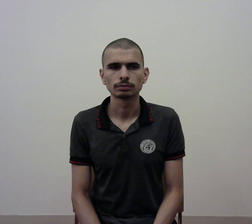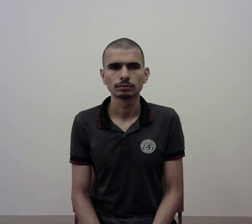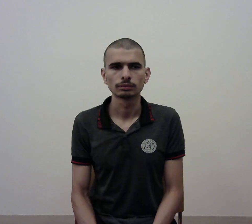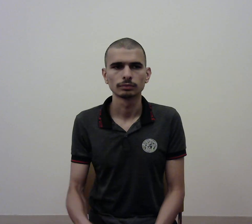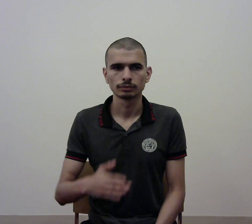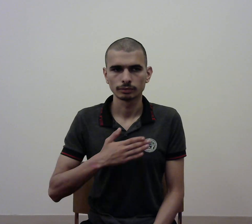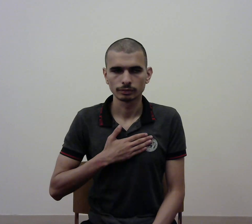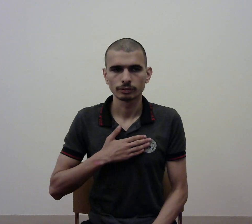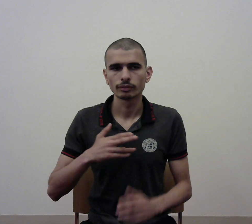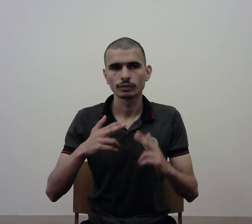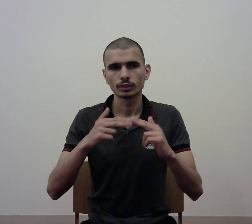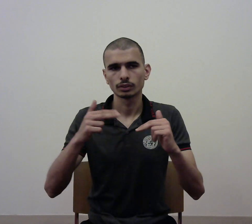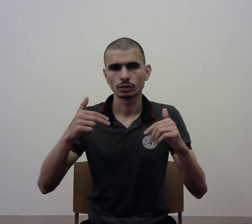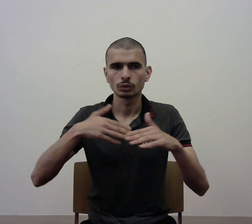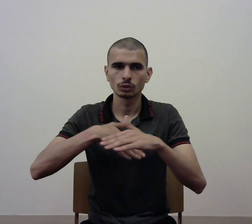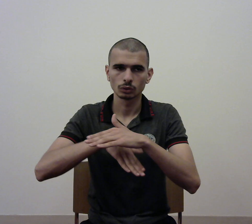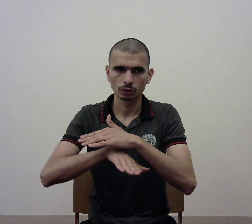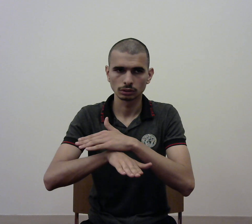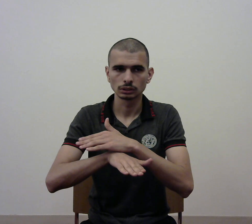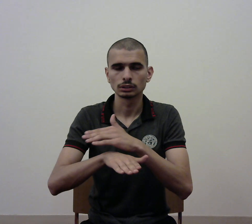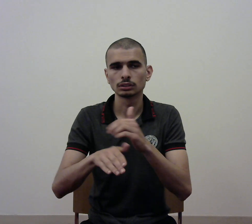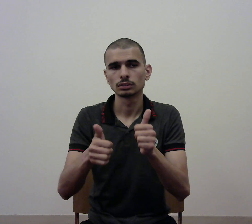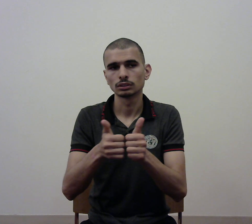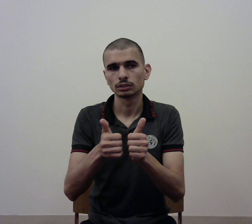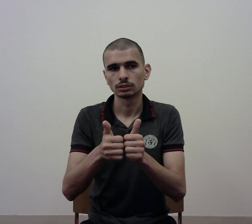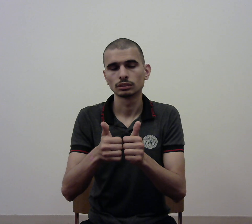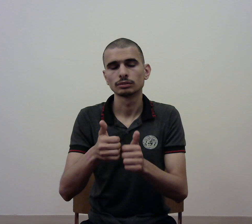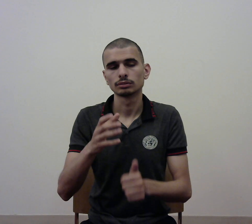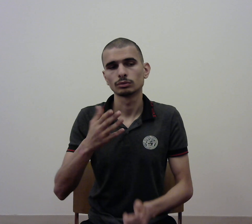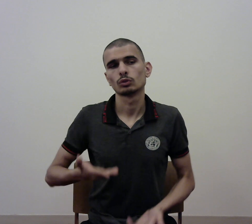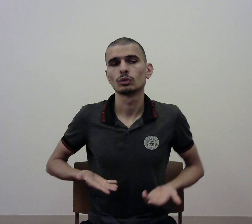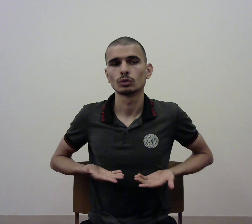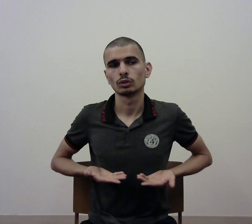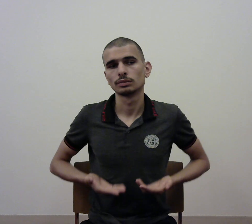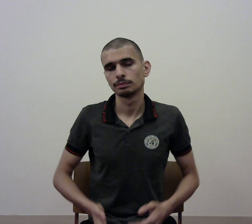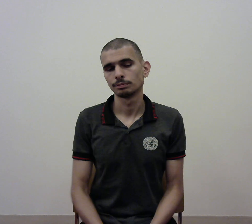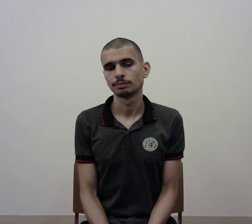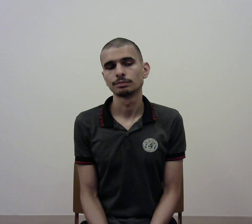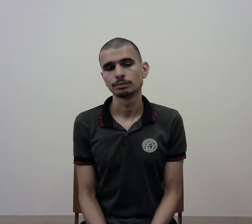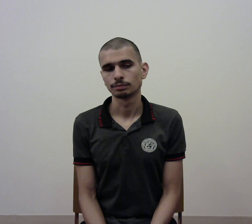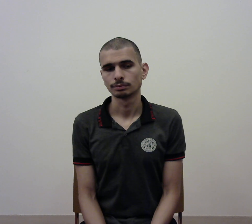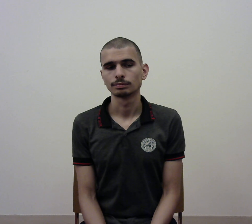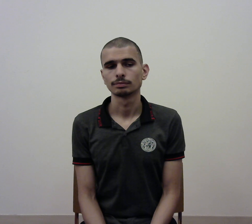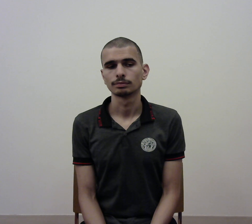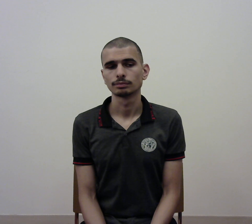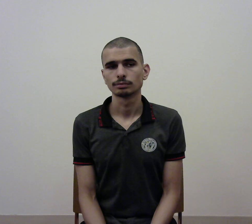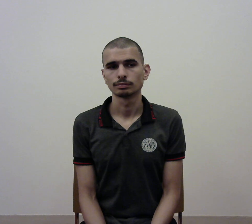Mən Nərimanov metrosunun yanında yaşayıram